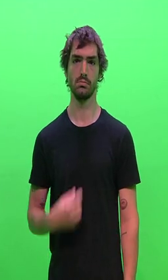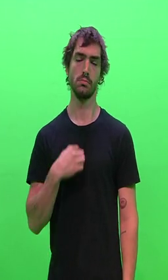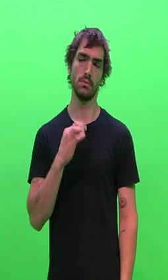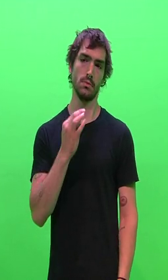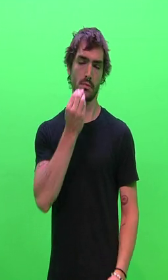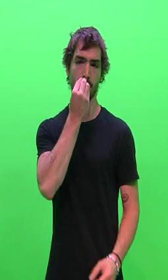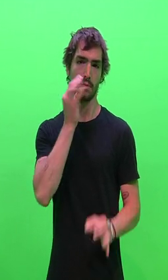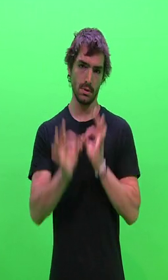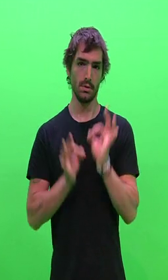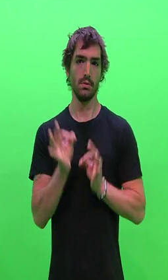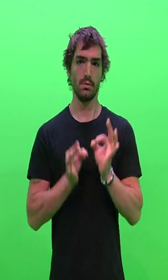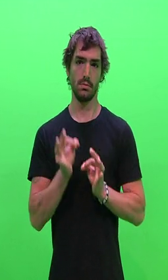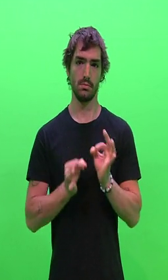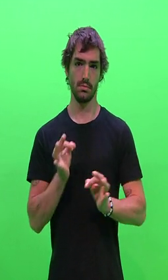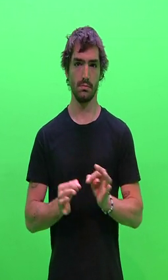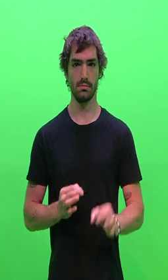Sí, faig dieta.